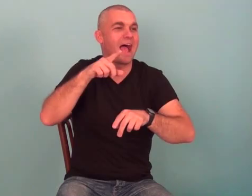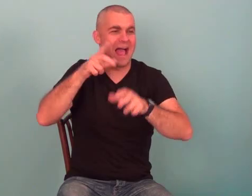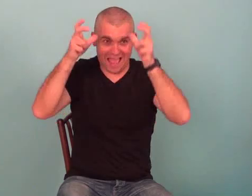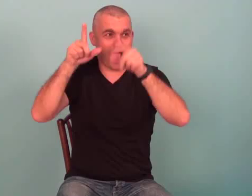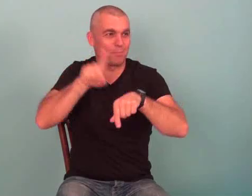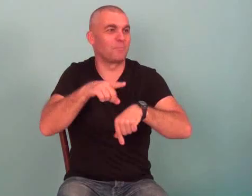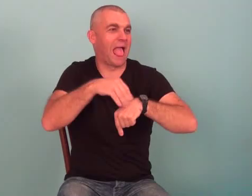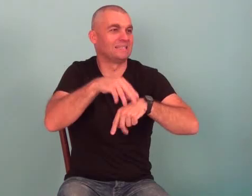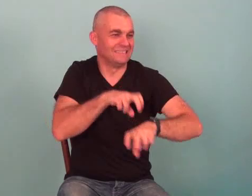Pies tak samo biegnie.